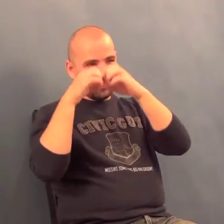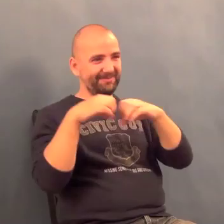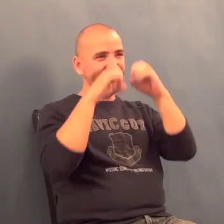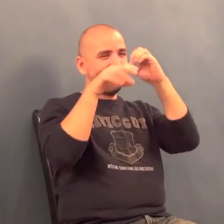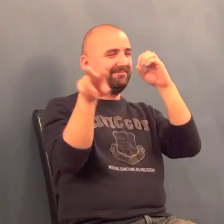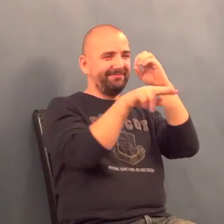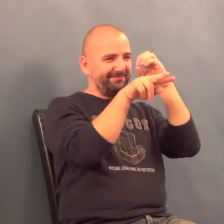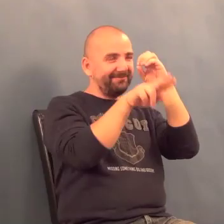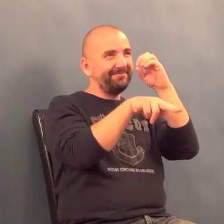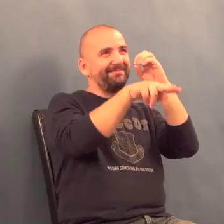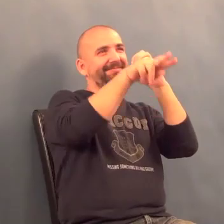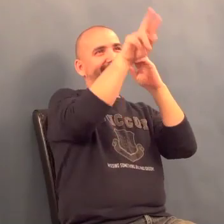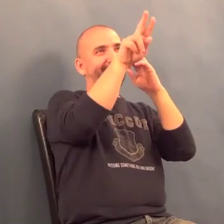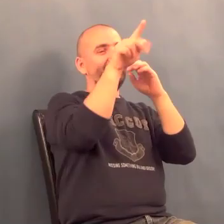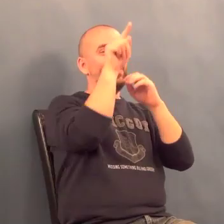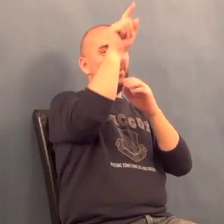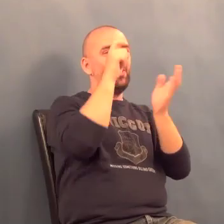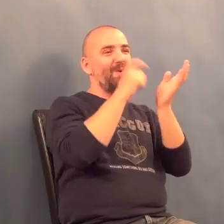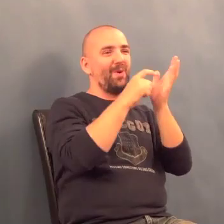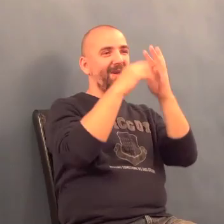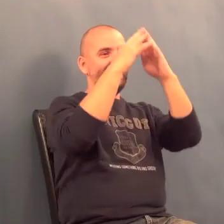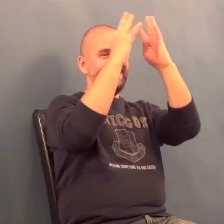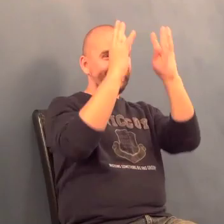Kot patrzy przez lornetkę, zauważa kurczaka w klatce, wysoko w bloku naprzeciwko.